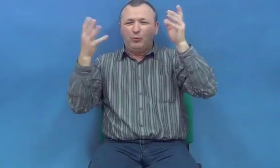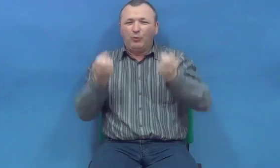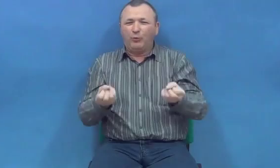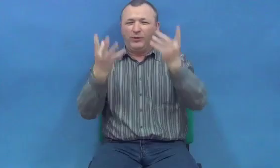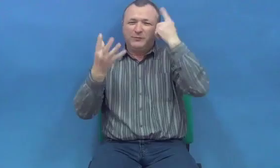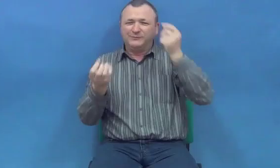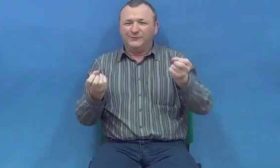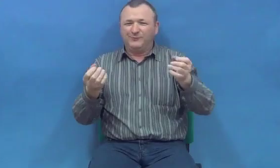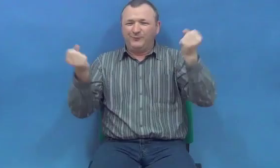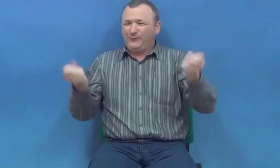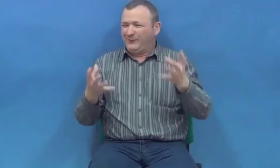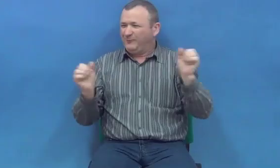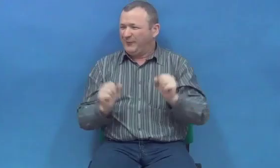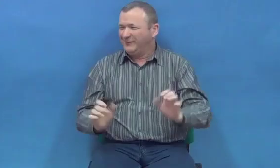Bał się, bo myślał, że to duch.